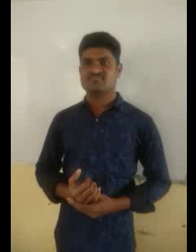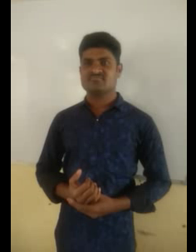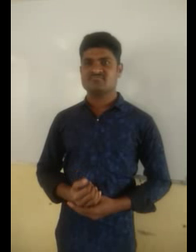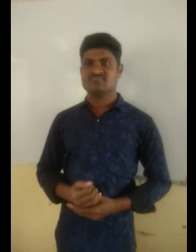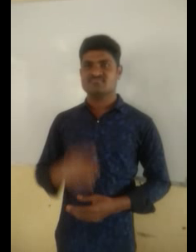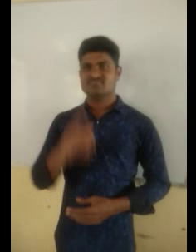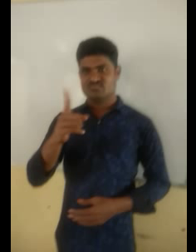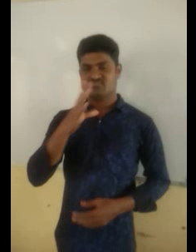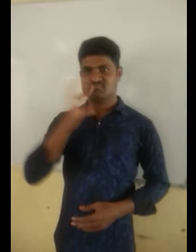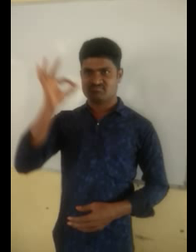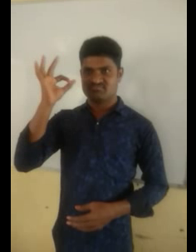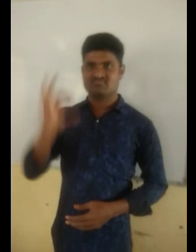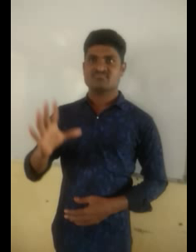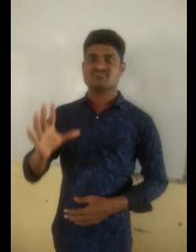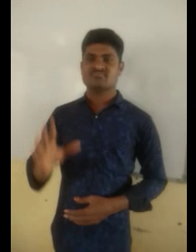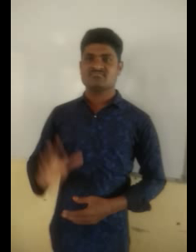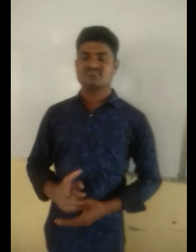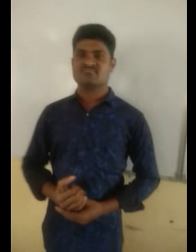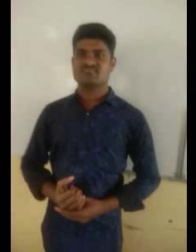tell me truth